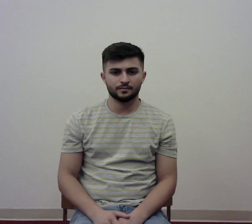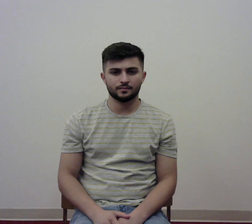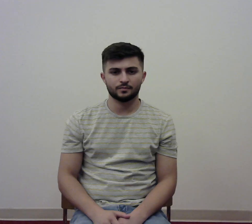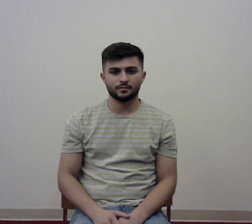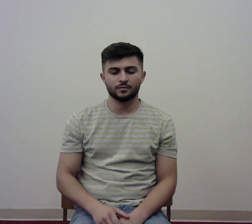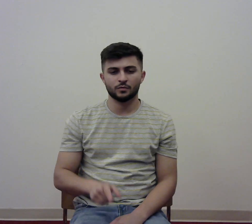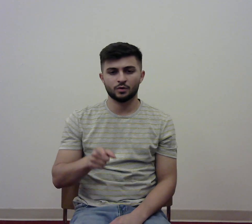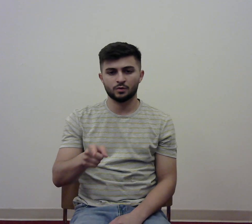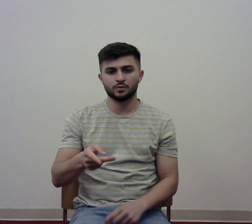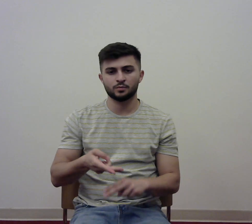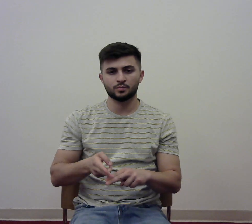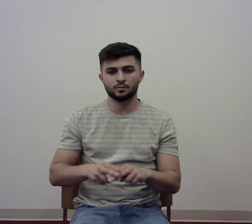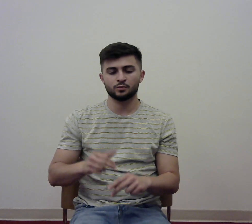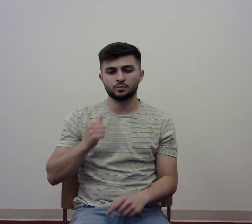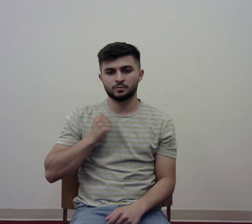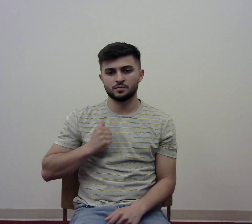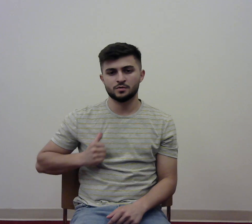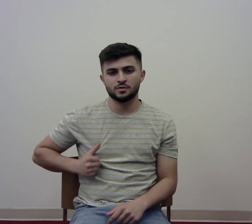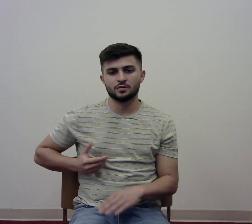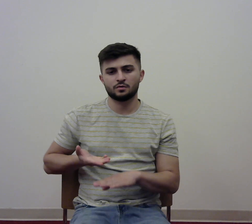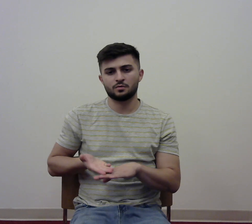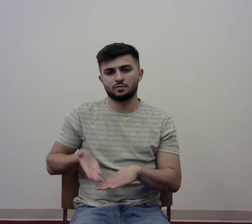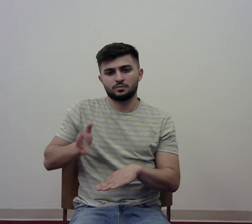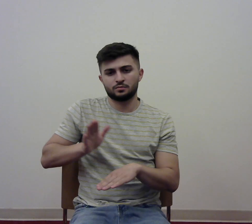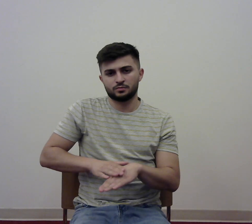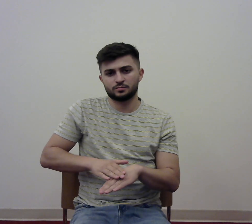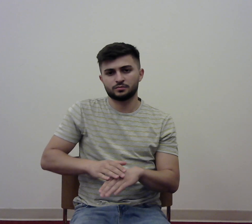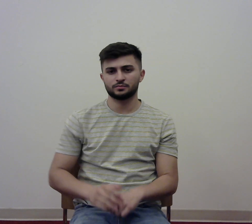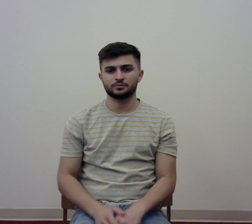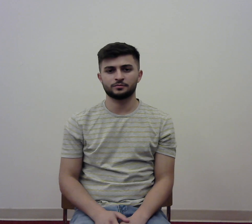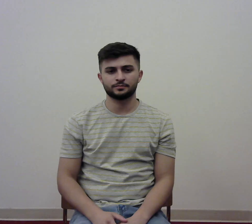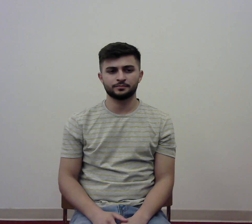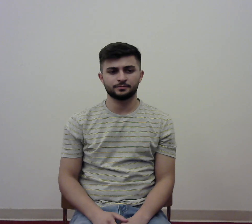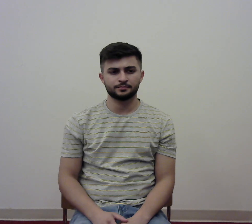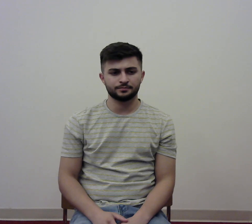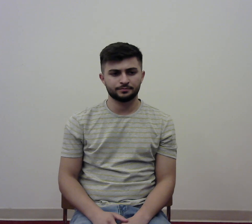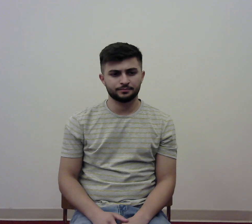Bu çanta ağırdır